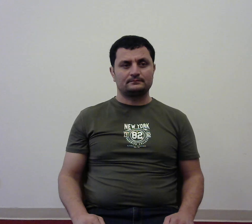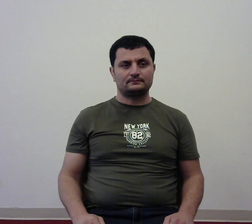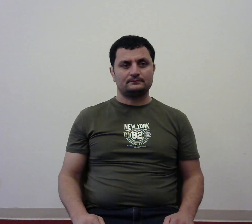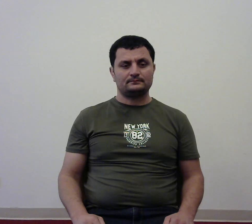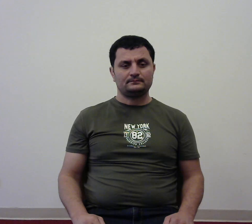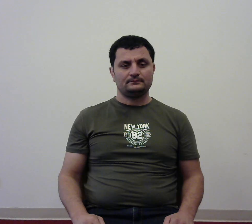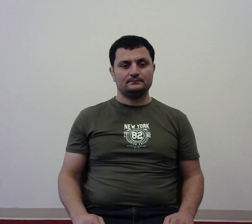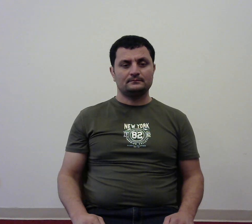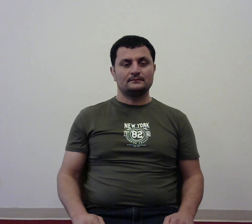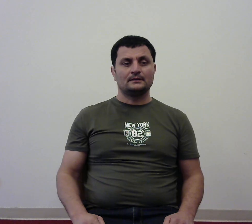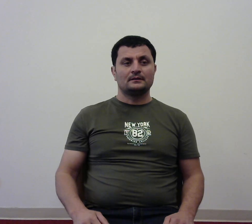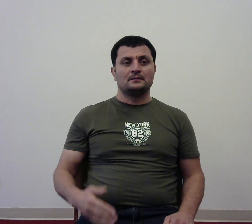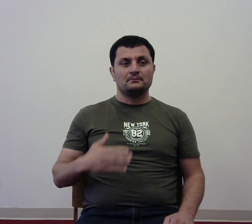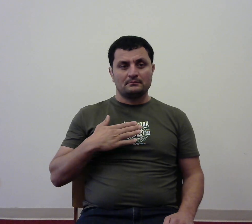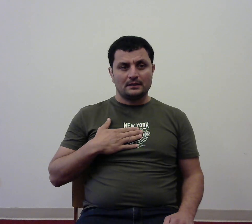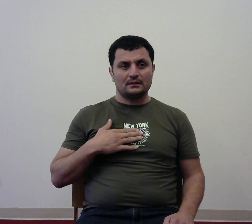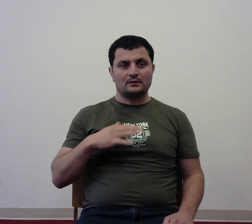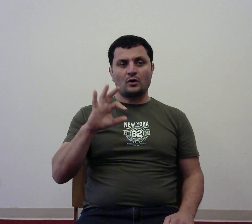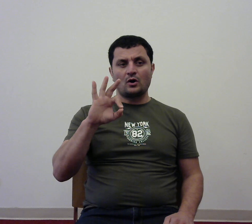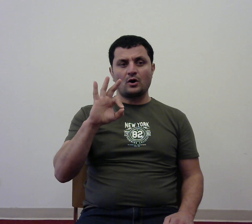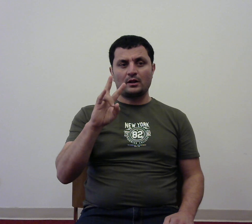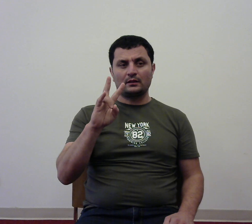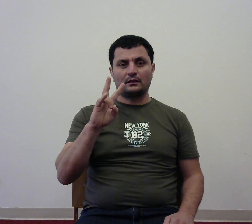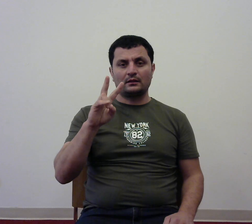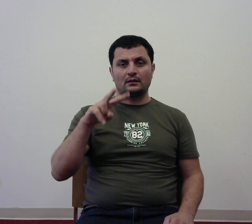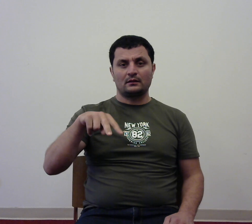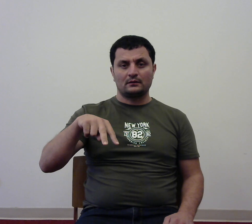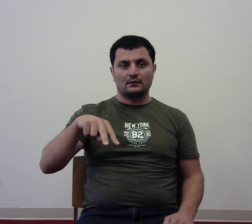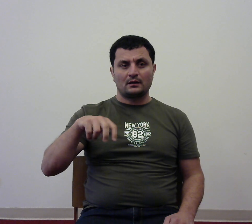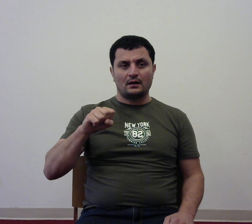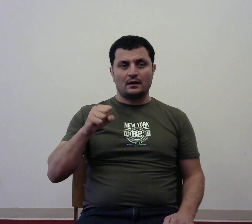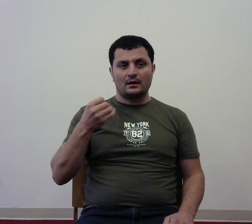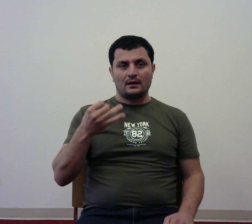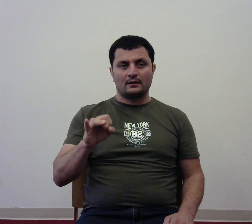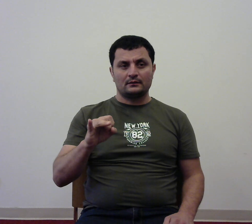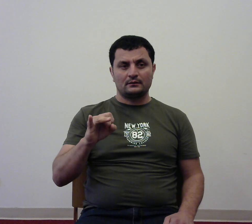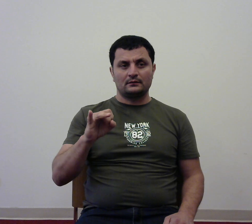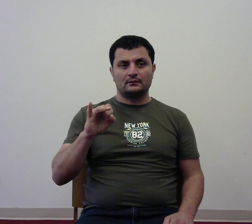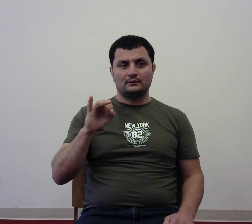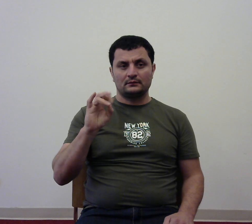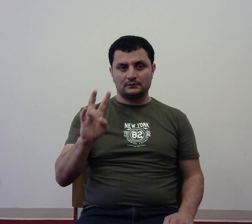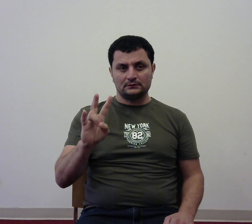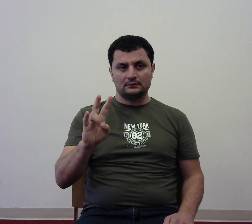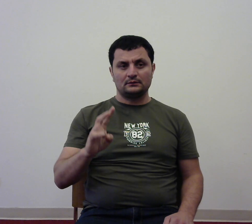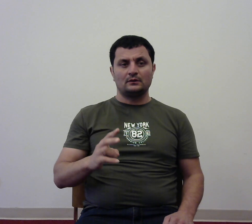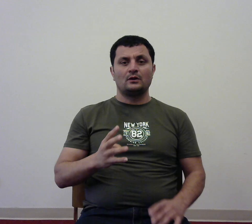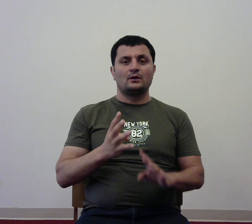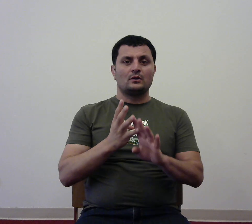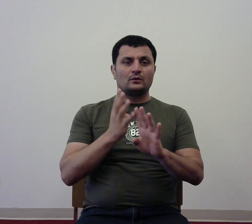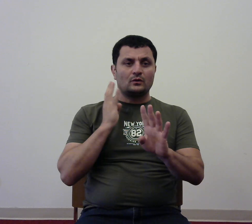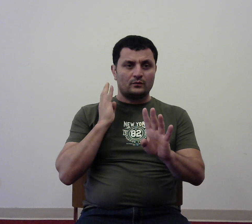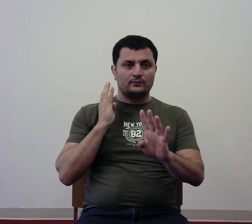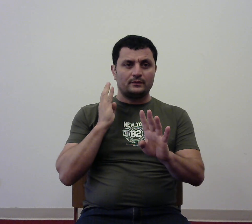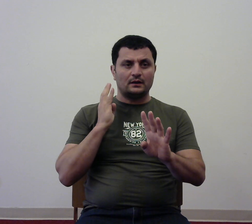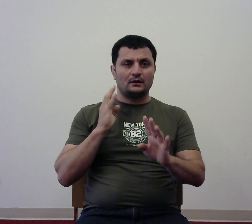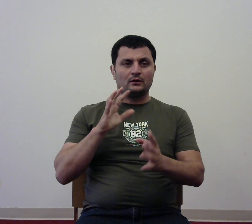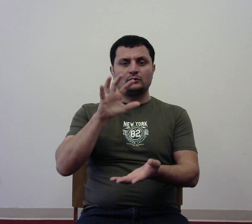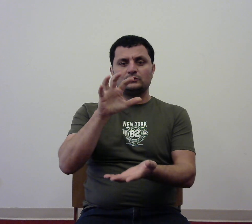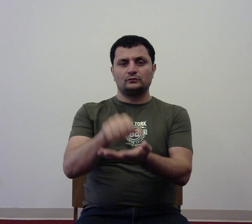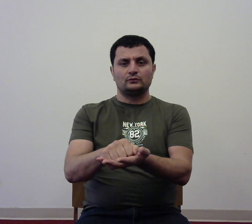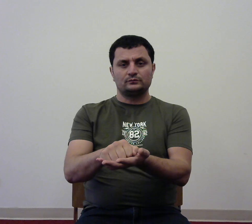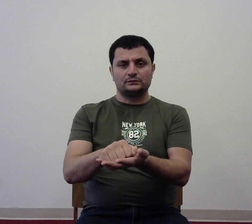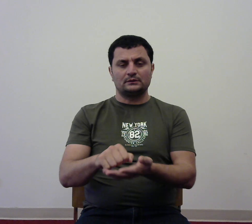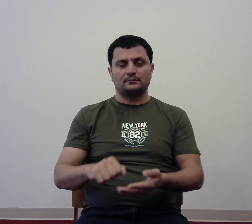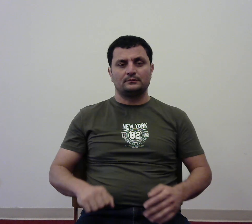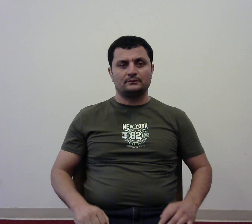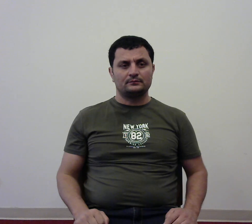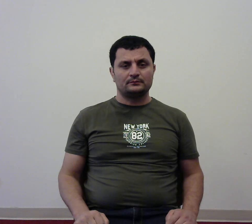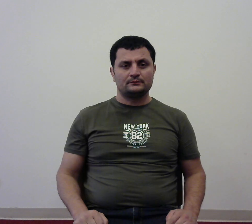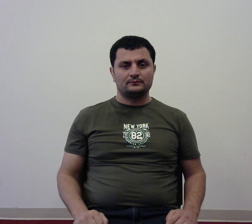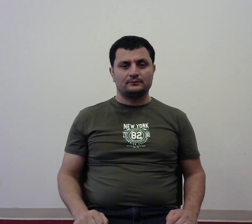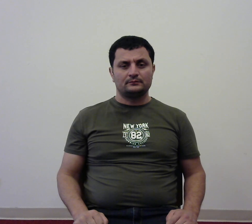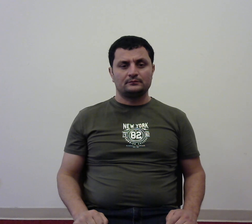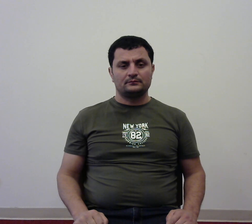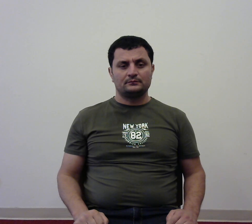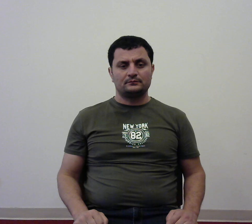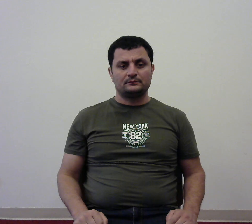Mən onlayn növbə götürmüşəm